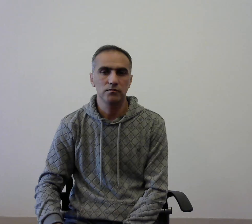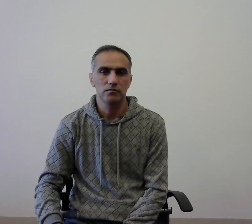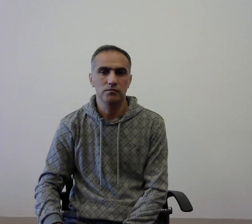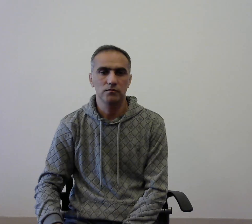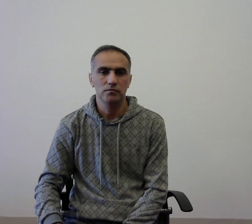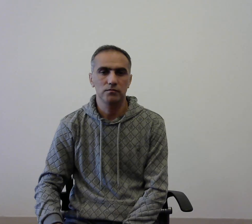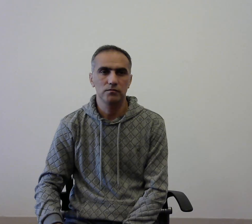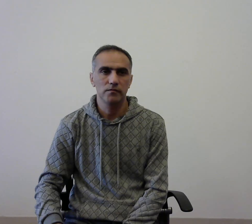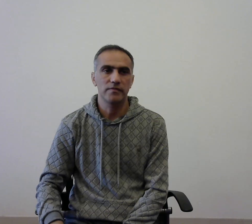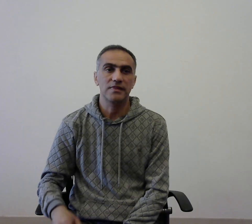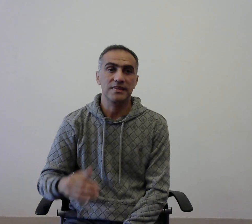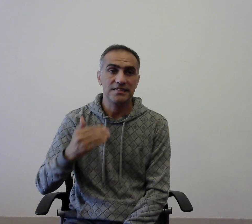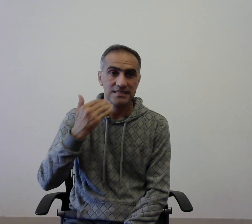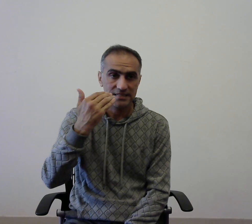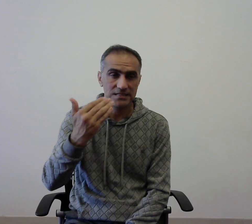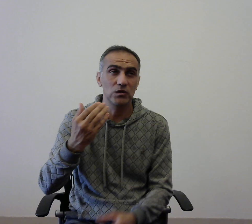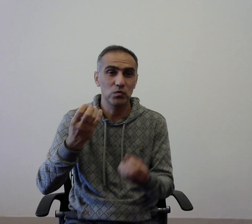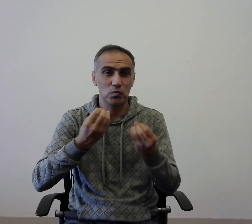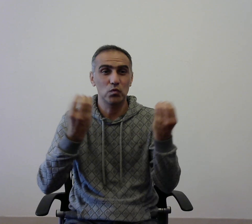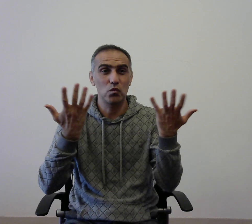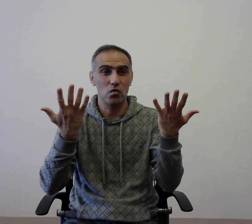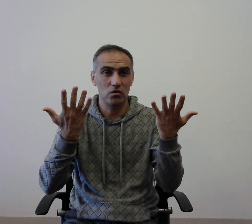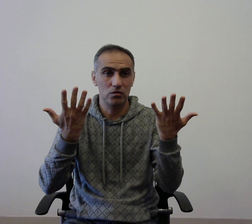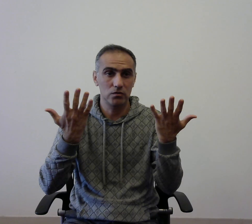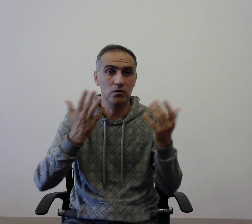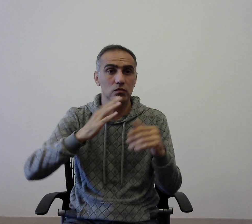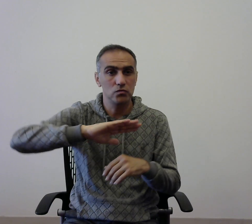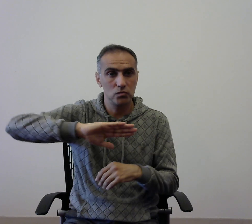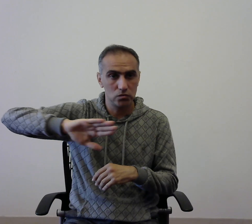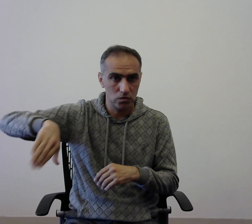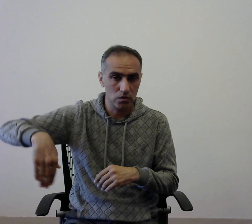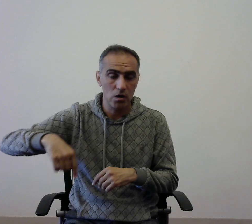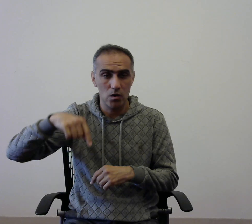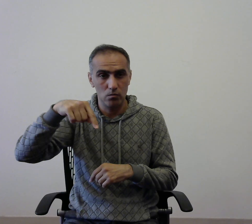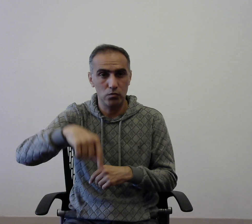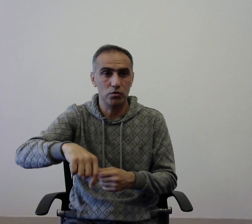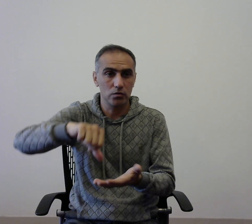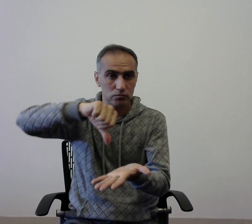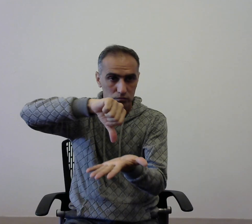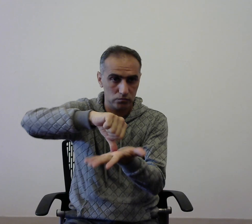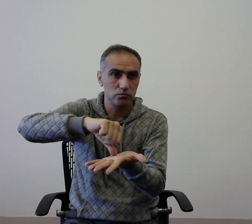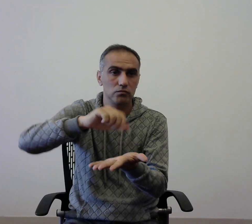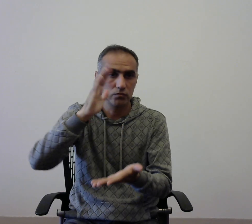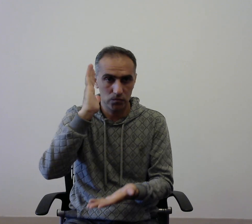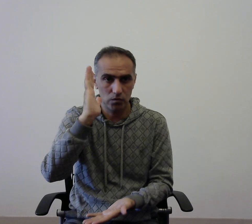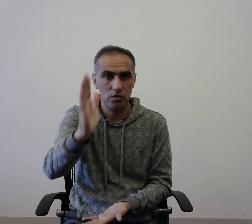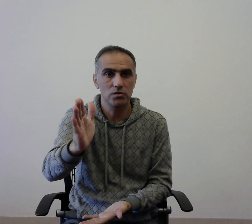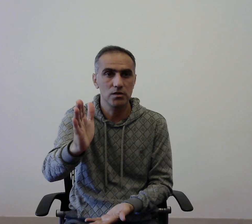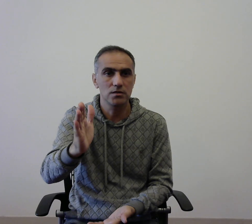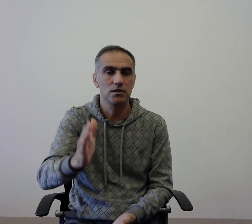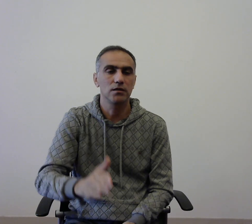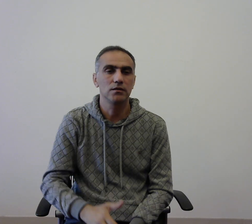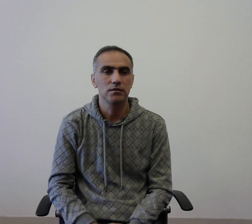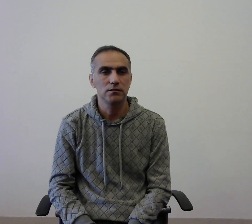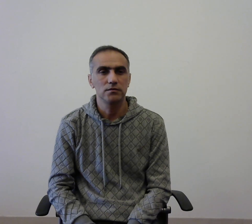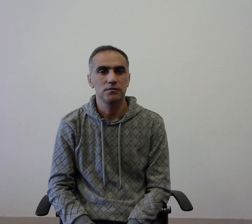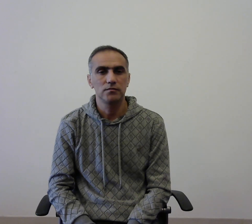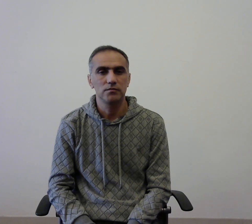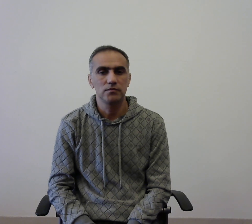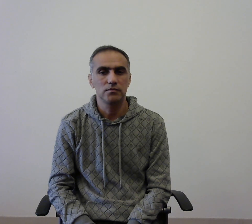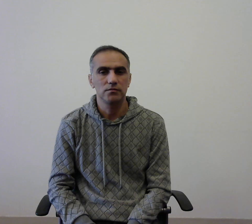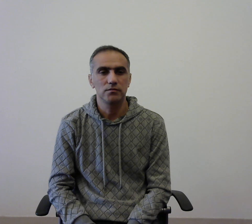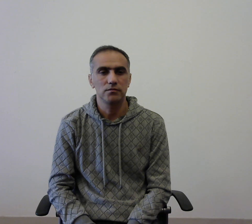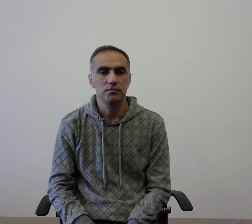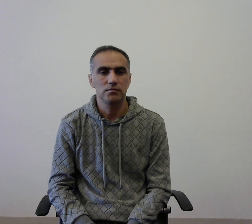Siz günortadan sonra burda olacaqsınızmı?